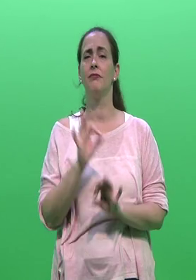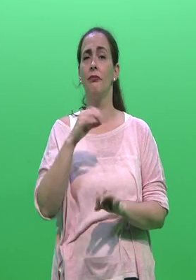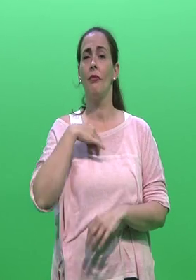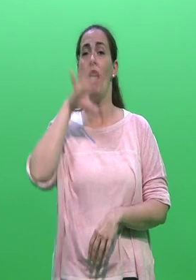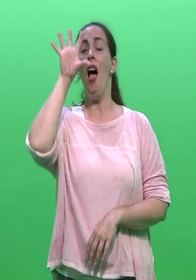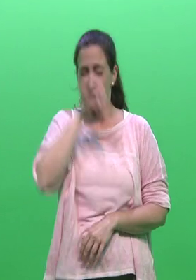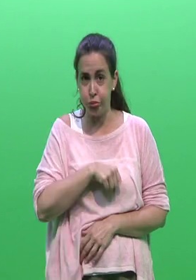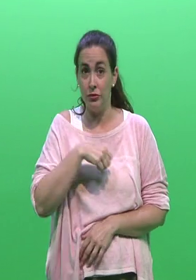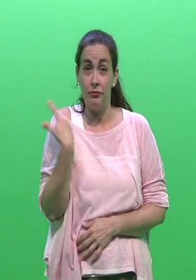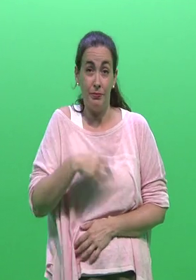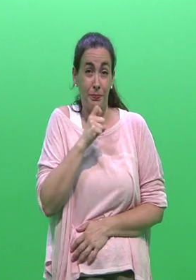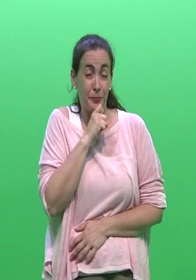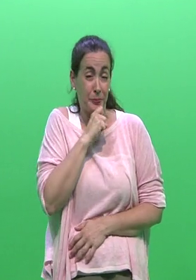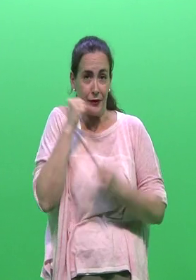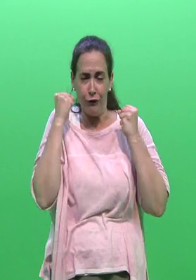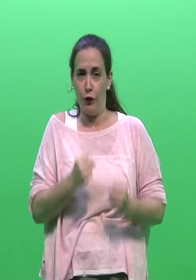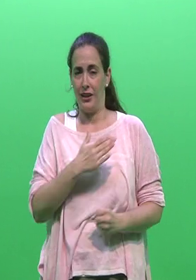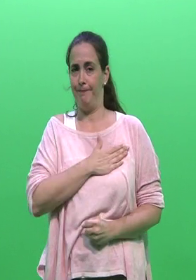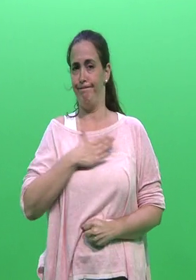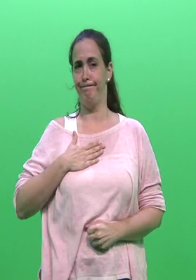Quan esternudo em fan molt de mal els pits.